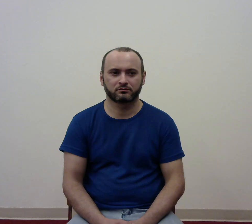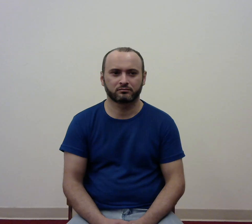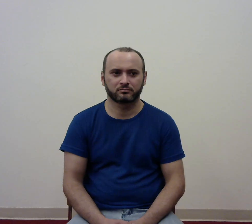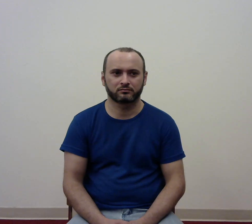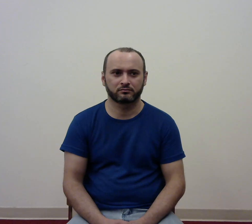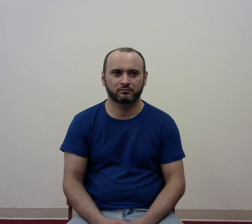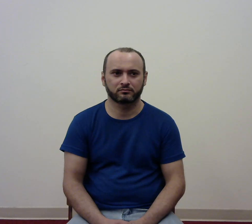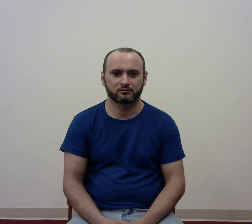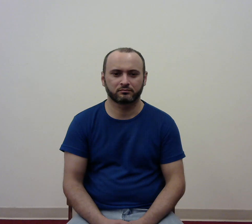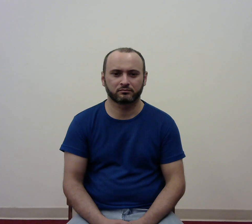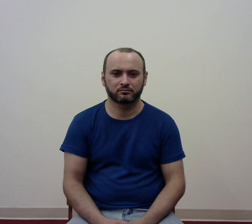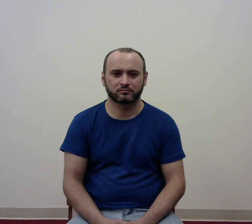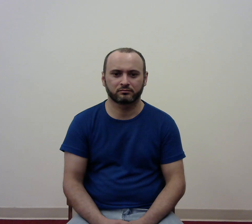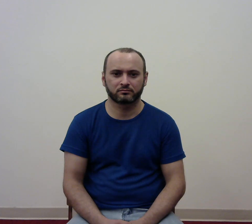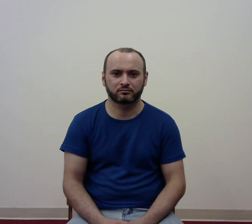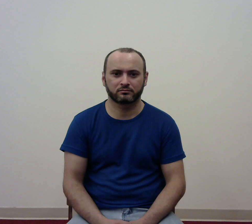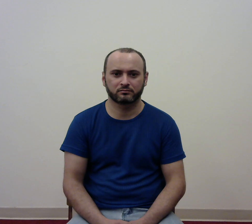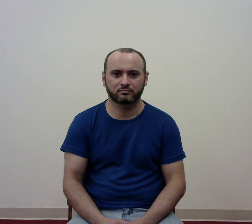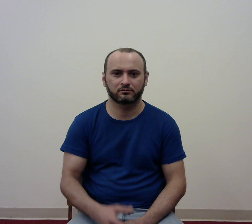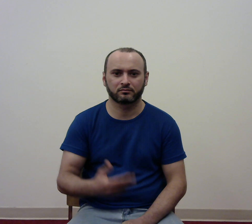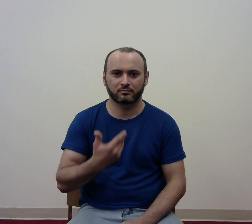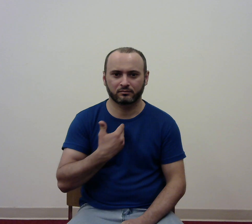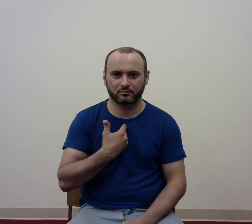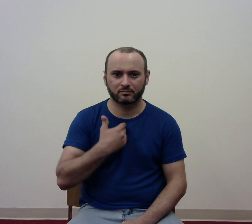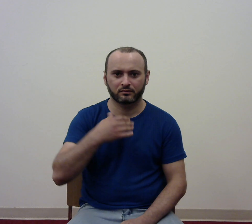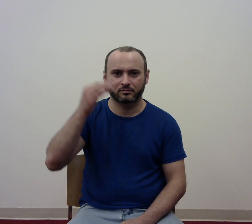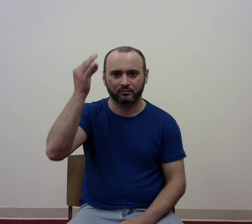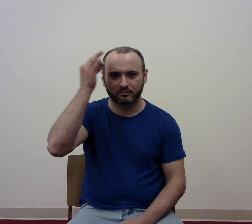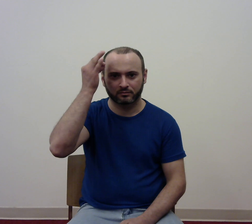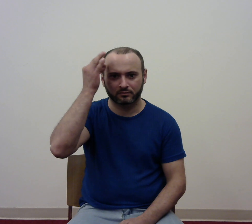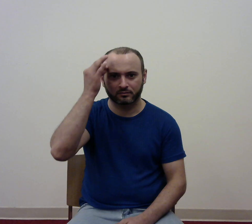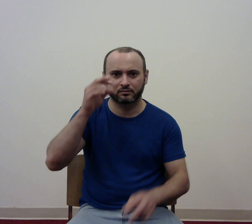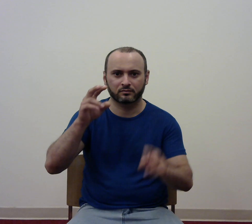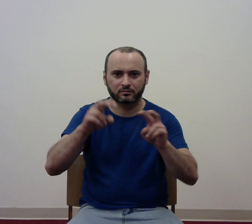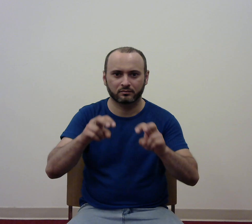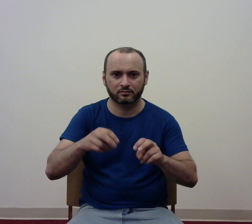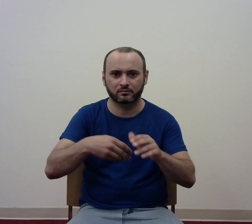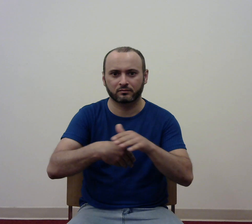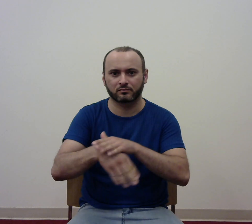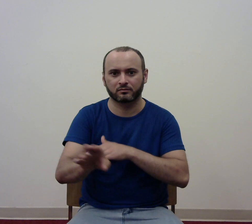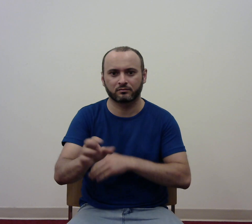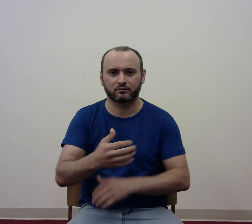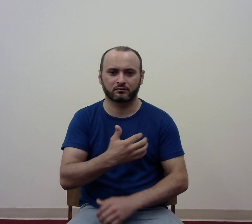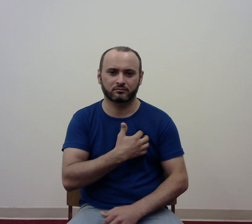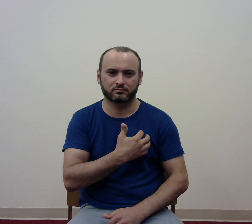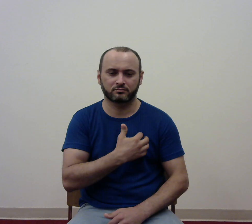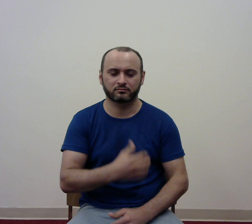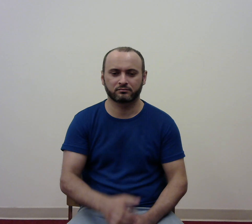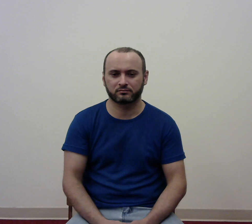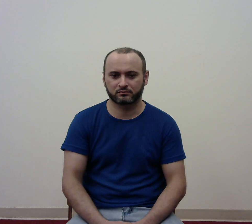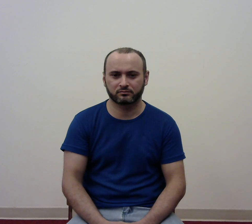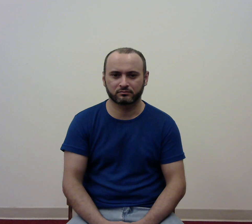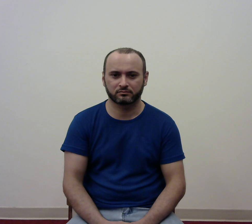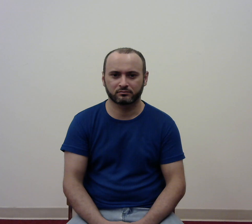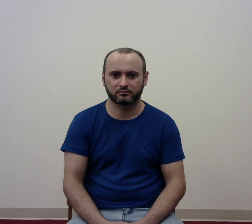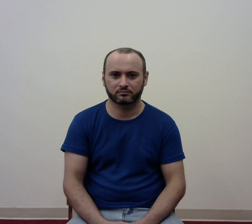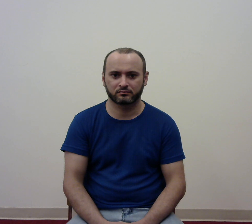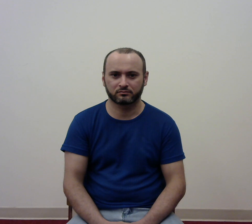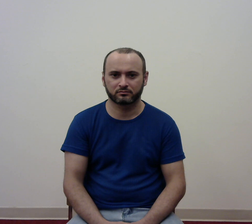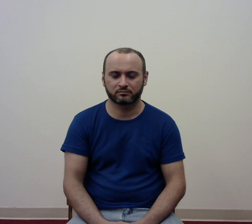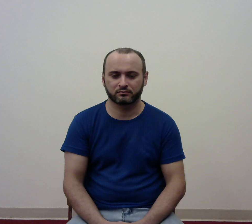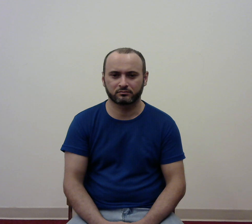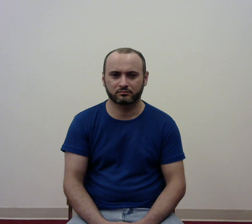Mən həkim müayinəsindən keçmək istəyirəm